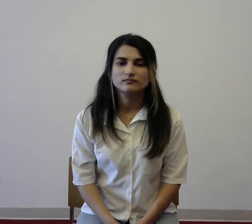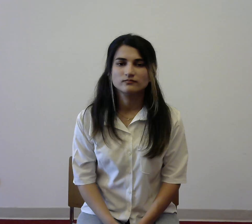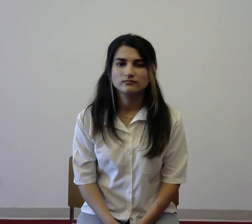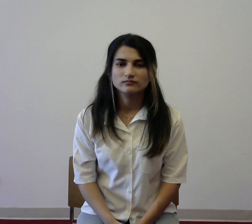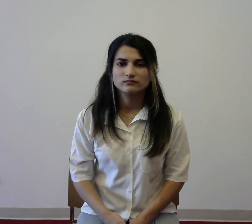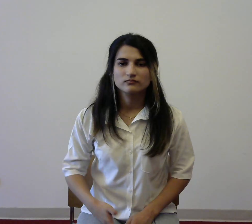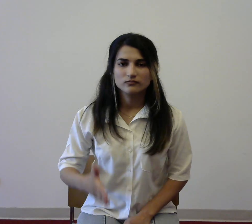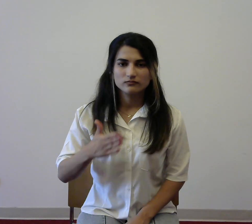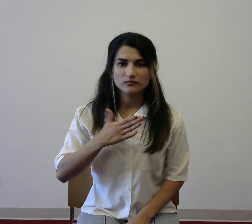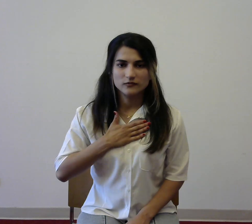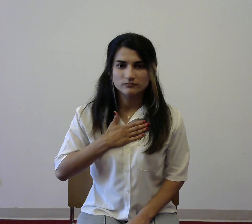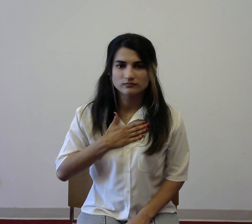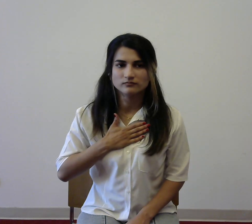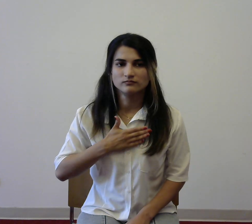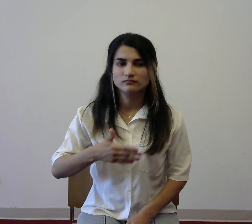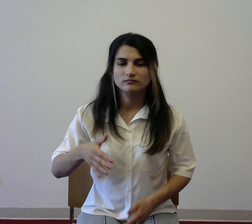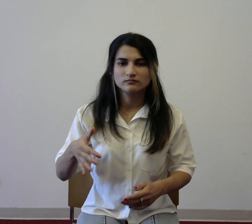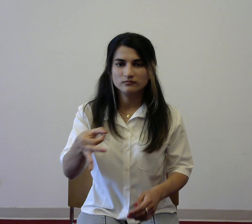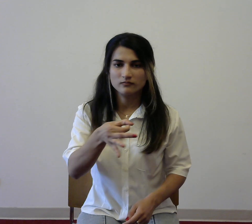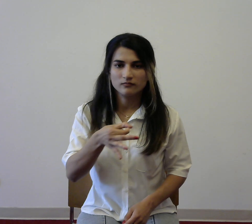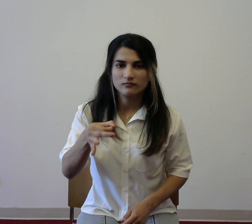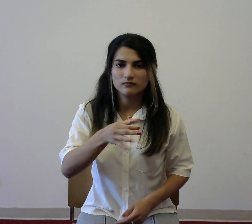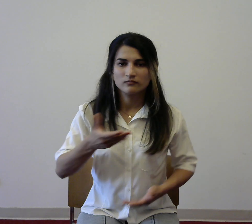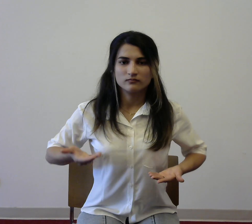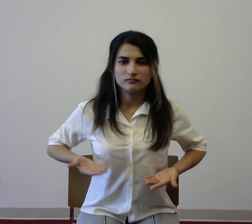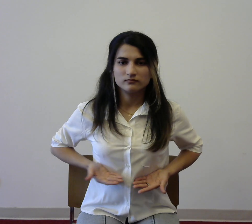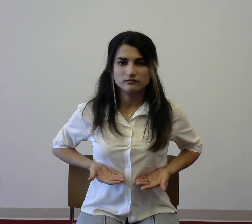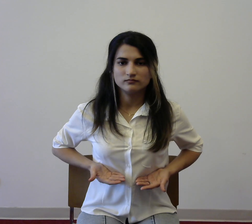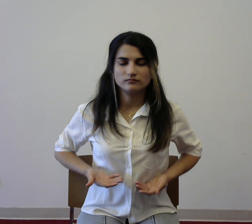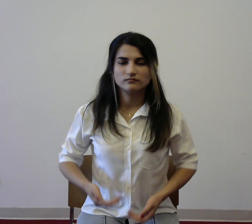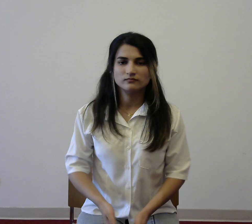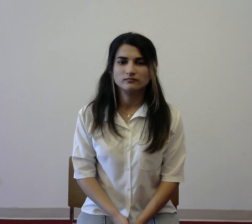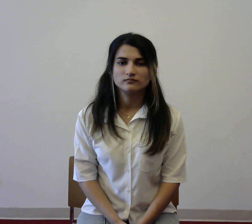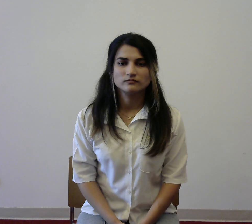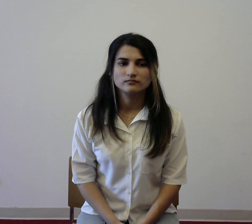Mən rayonda yaşayıram